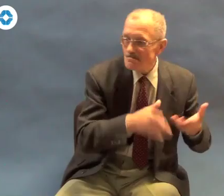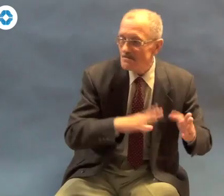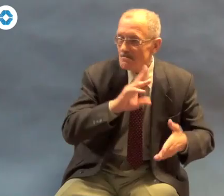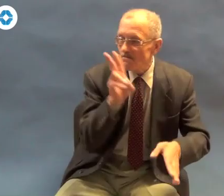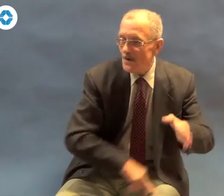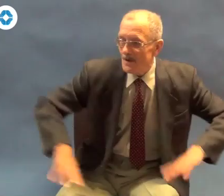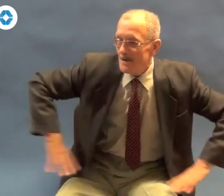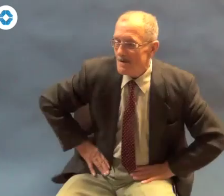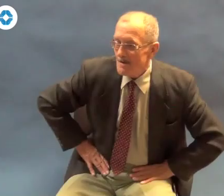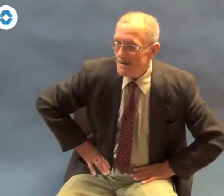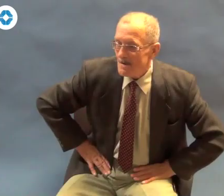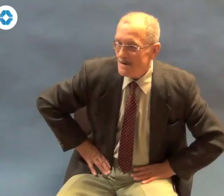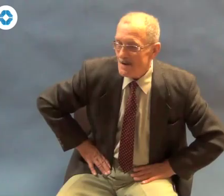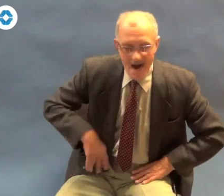Policjant zakłada ręce na biodra, domyśla się.